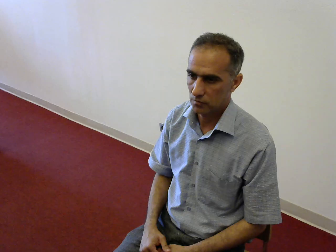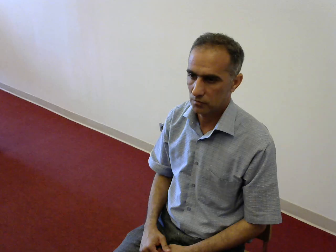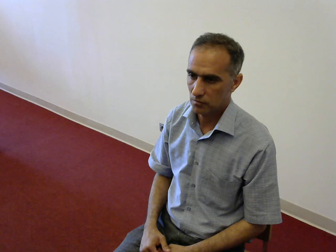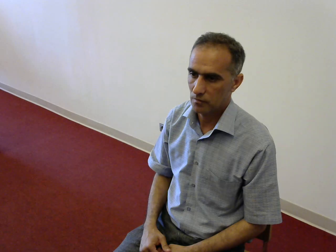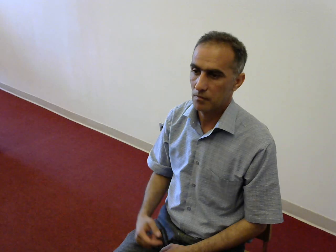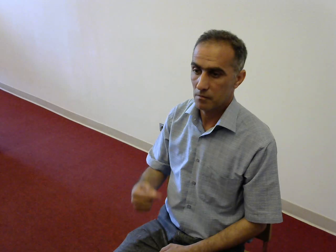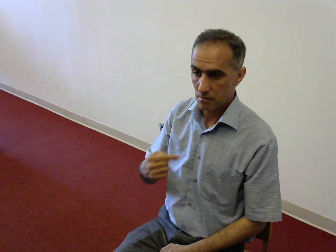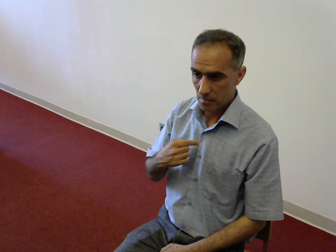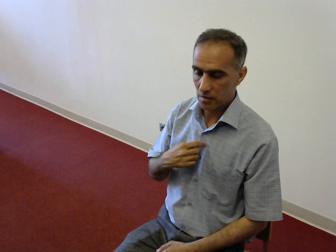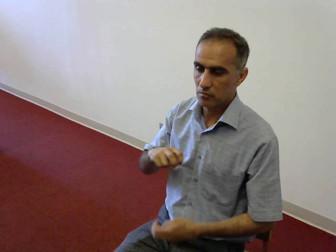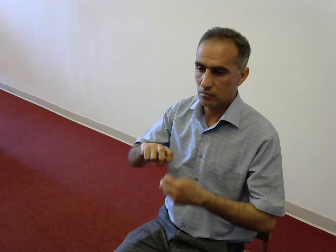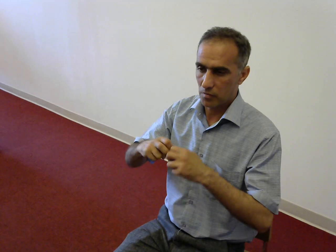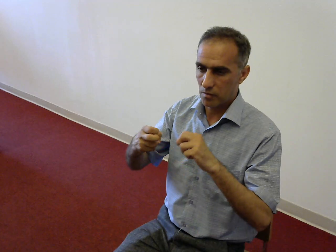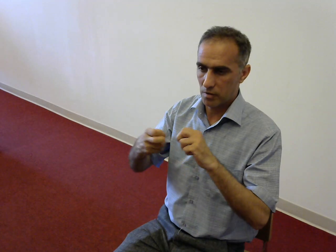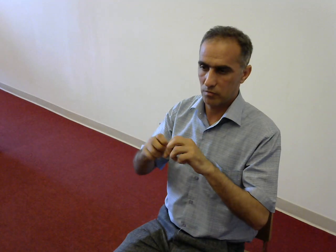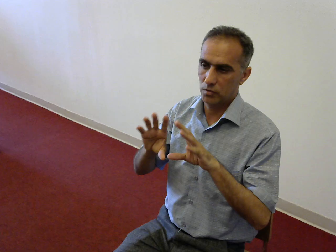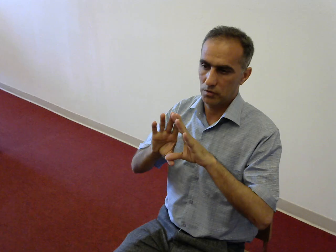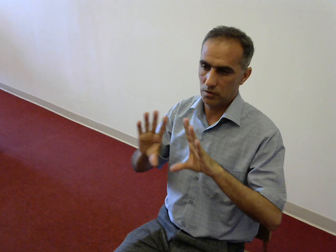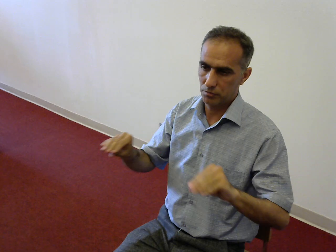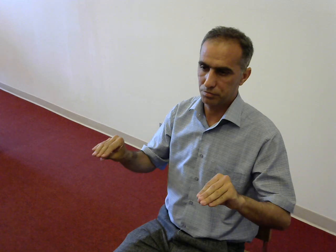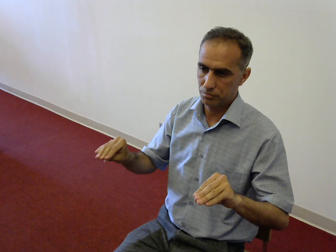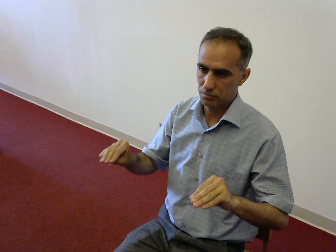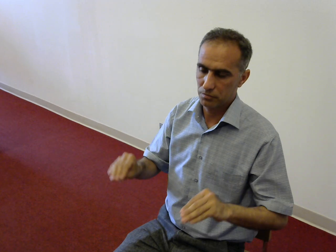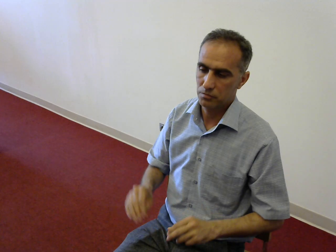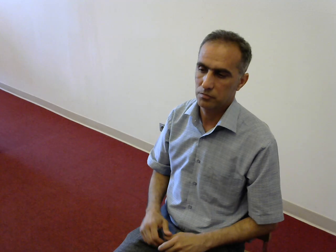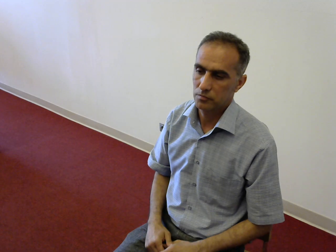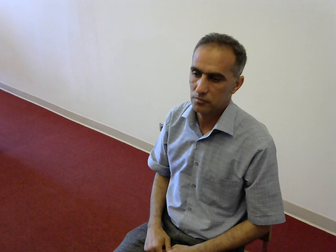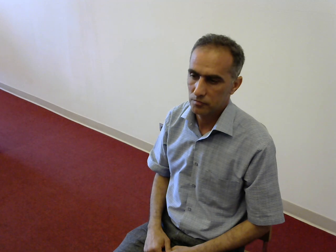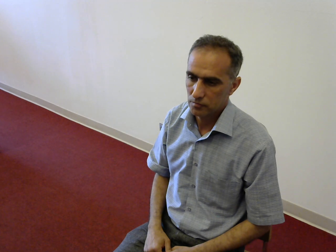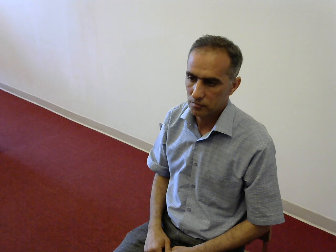Mənim problemim həll olundu